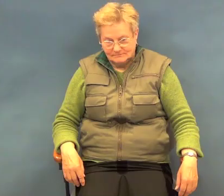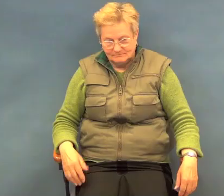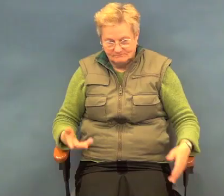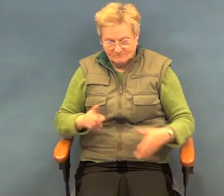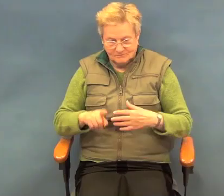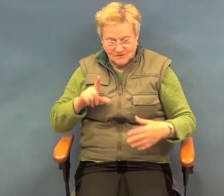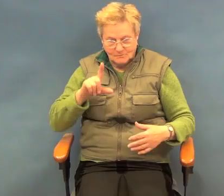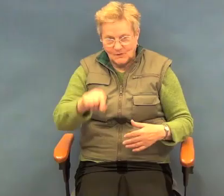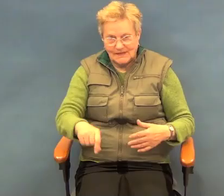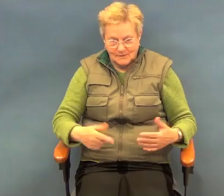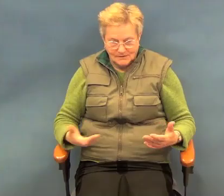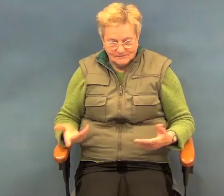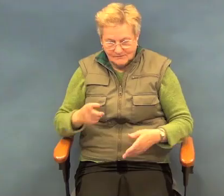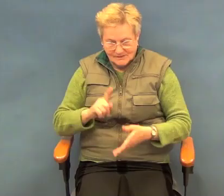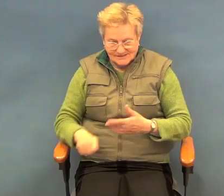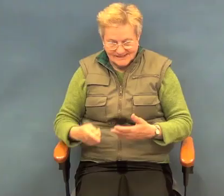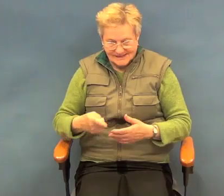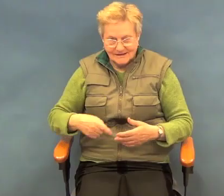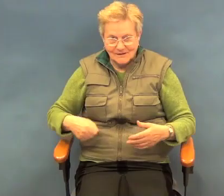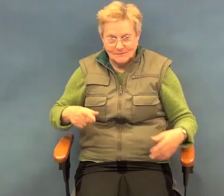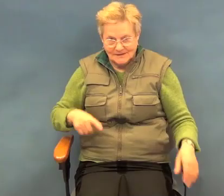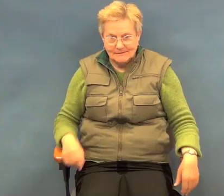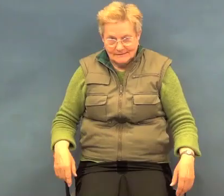Samochód odjechał i nie udało się wsiąść.